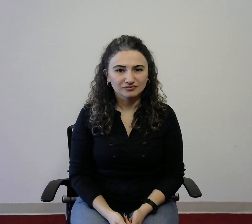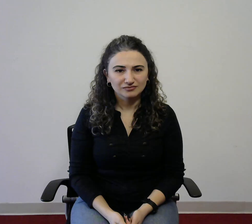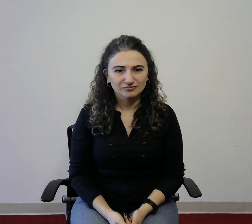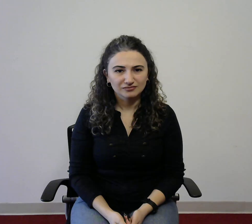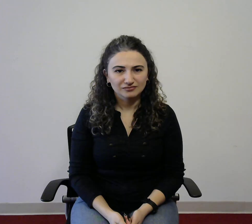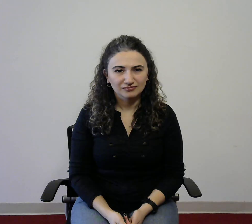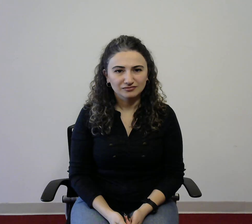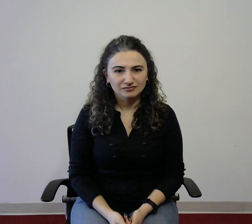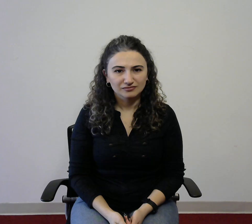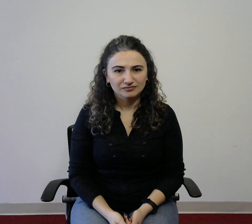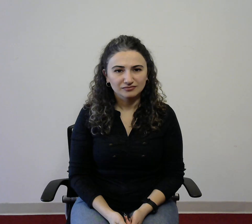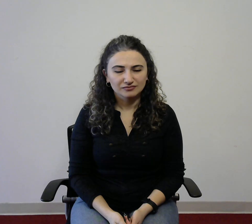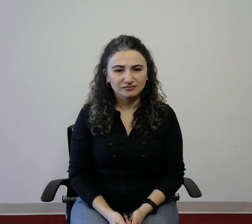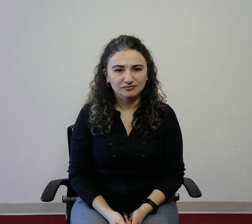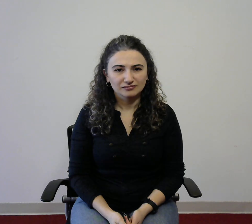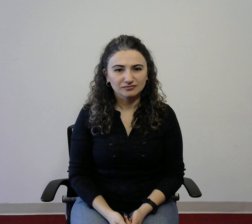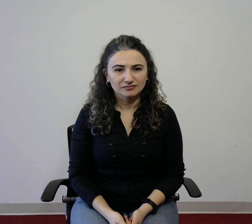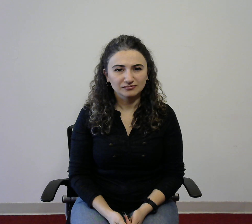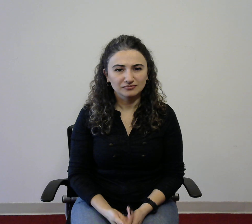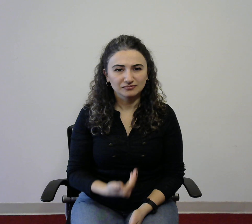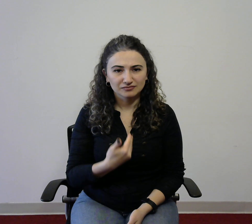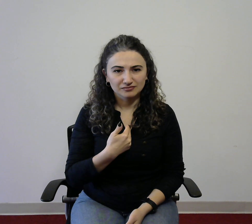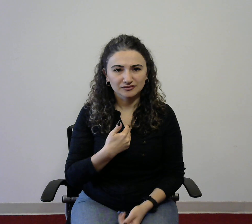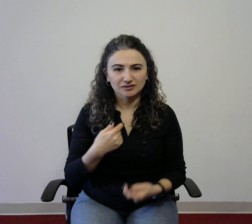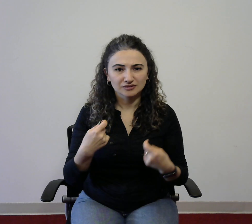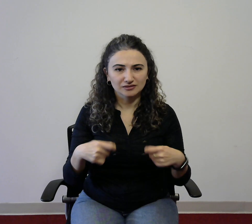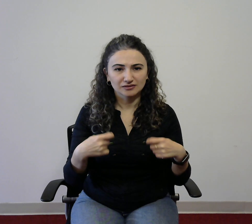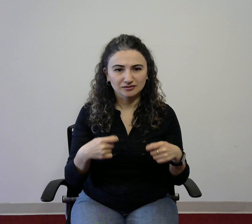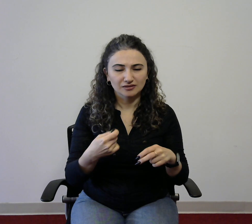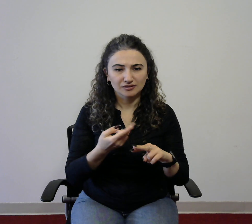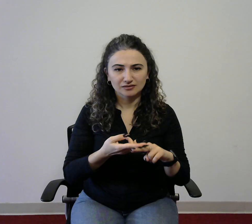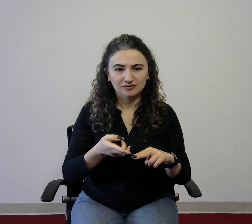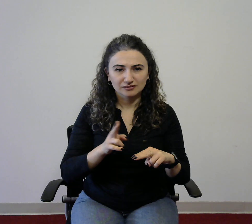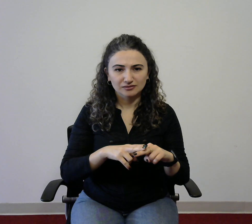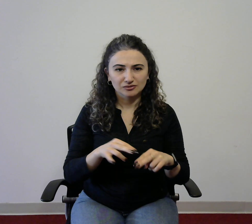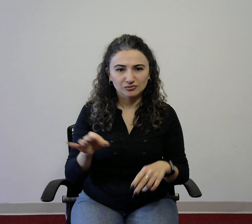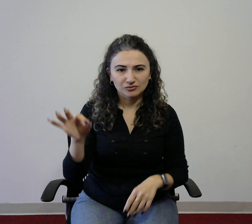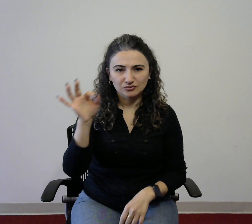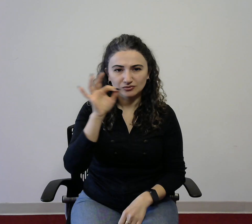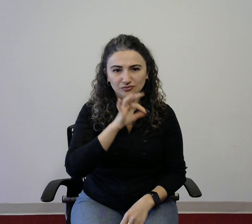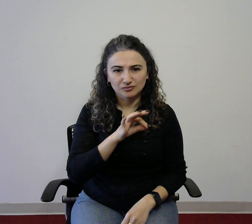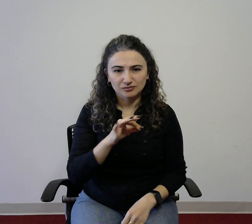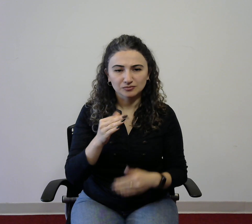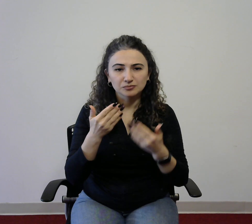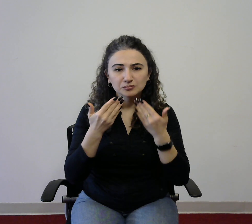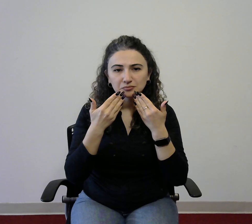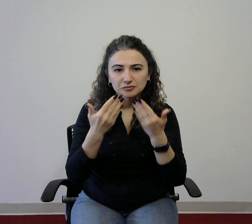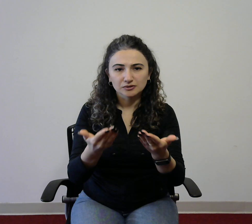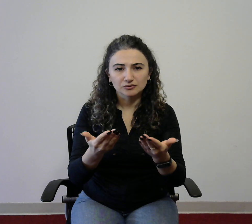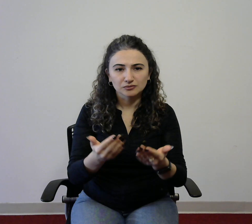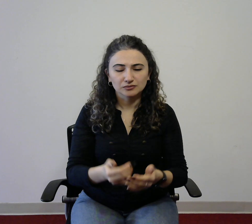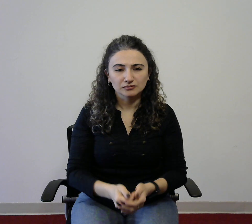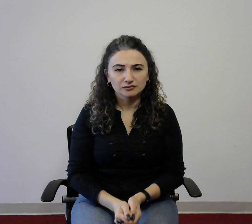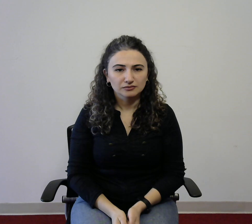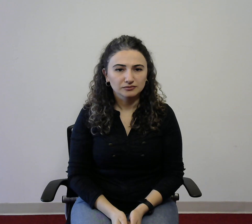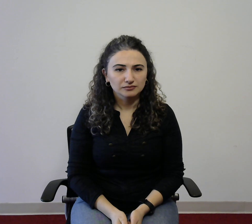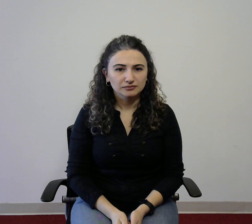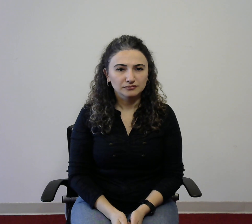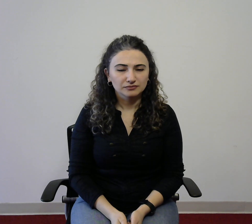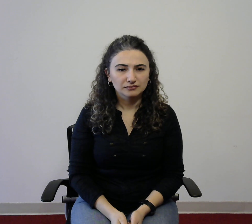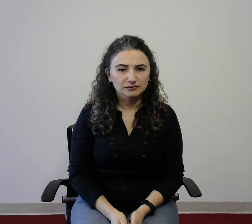Mən satıcıdan bu barədə soruşdum